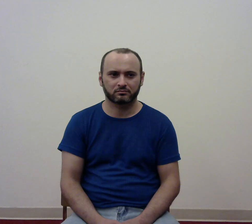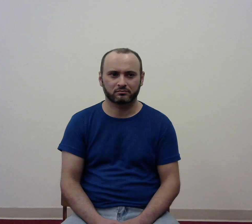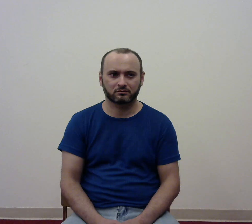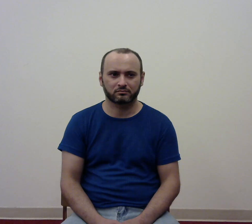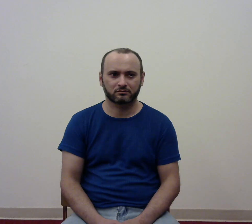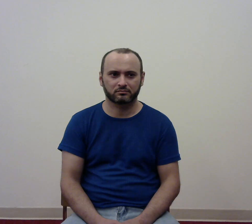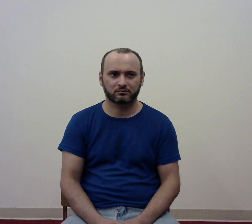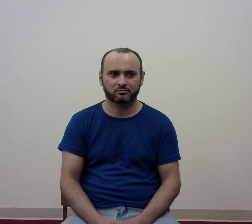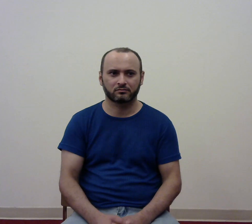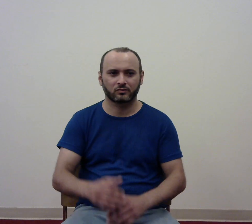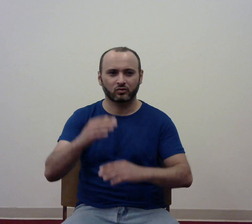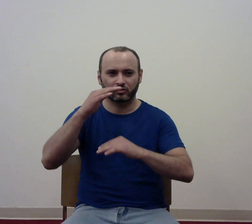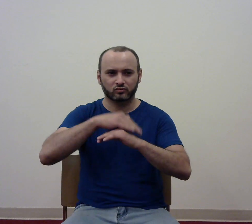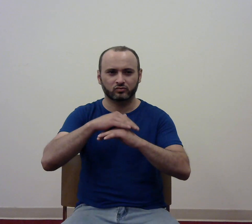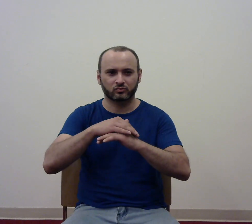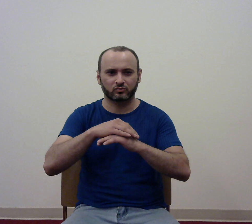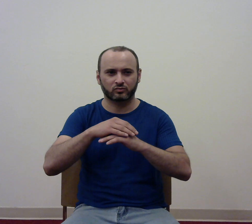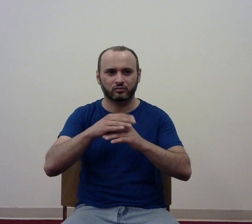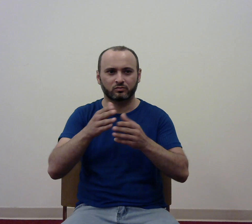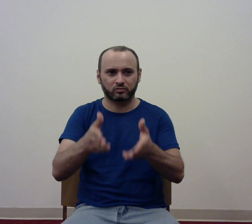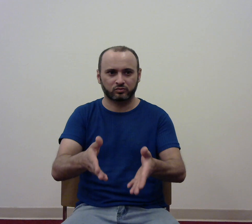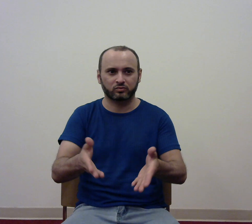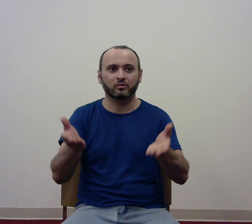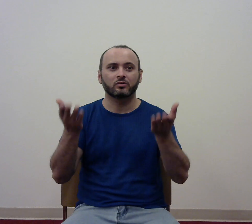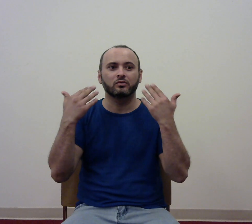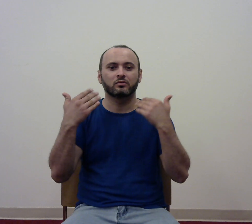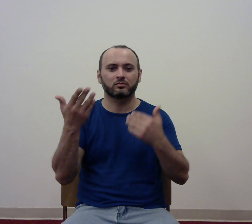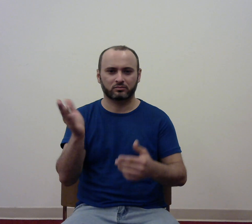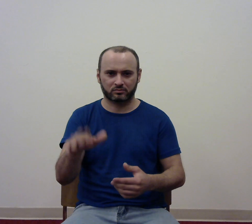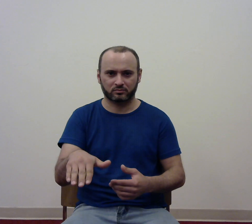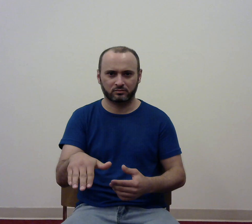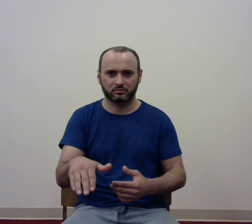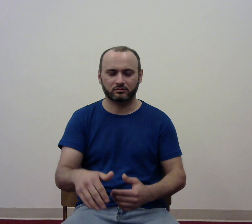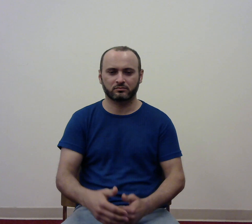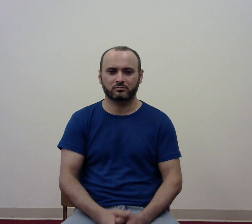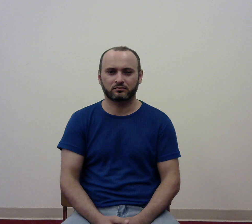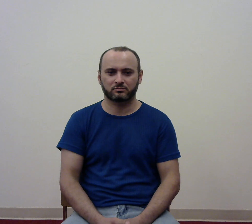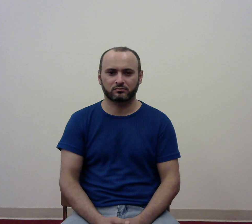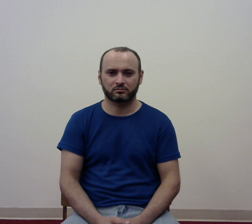Axşamlar bura sərin olur